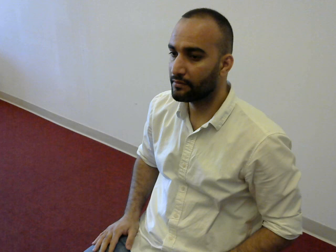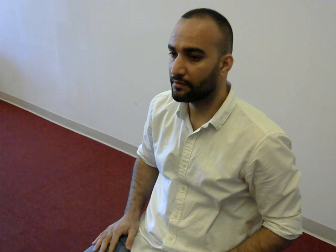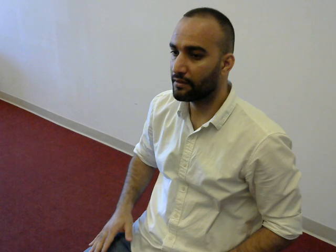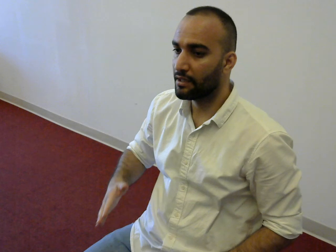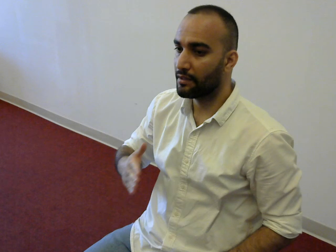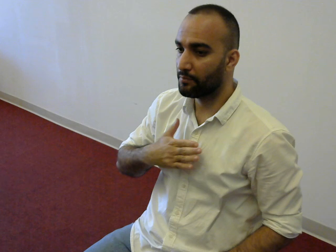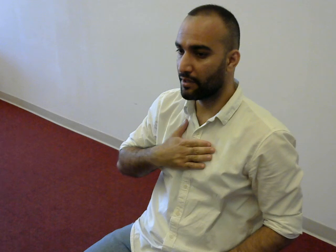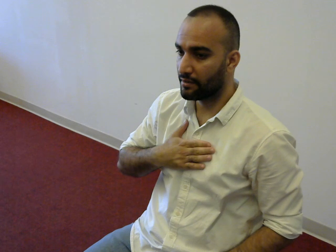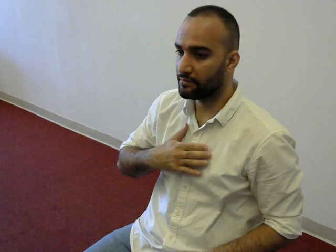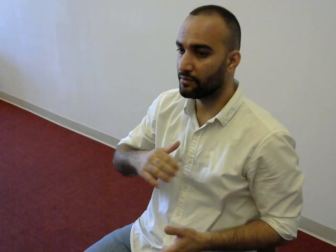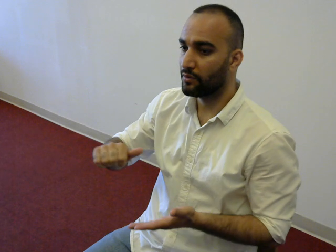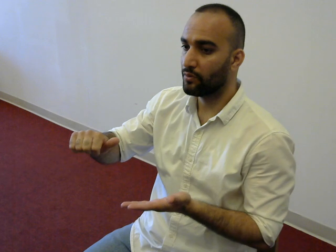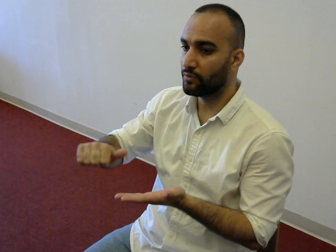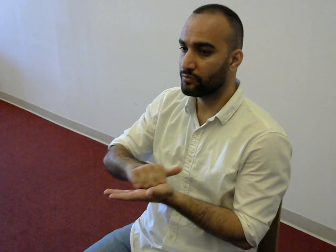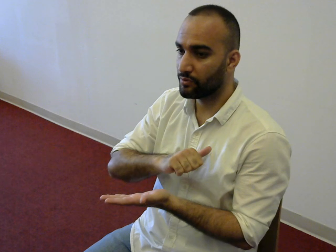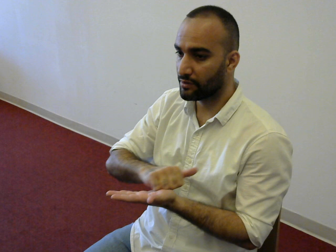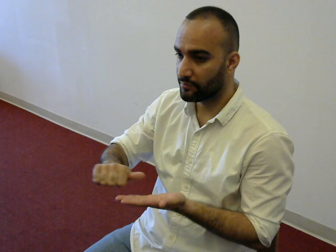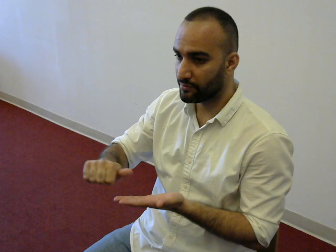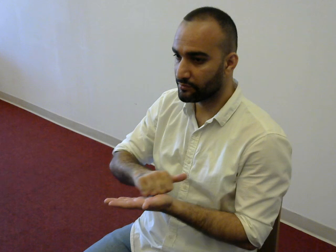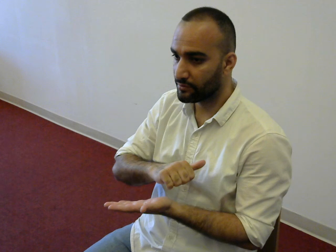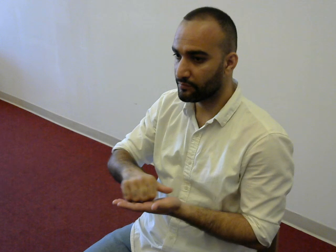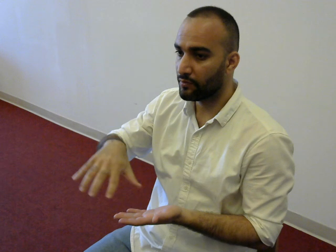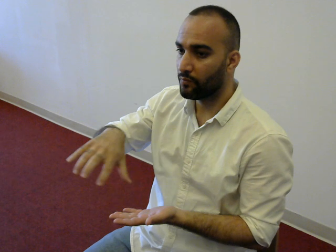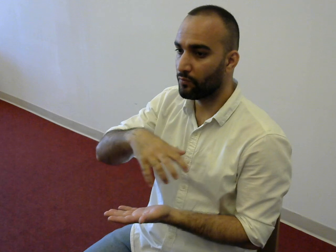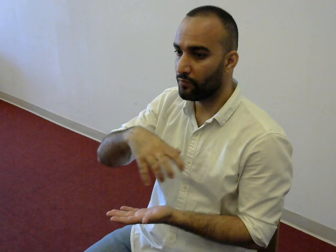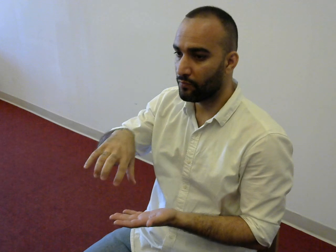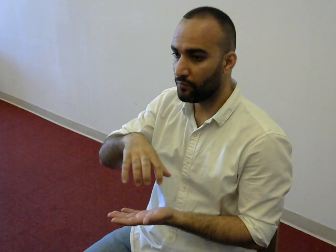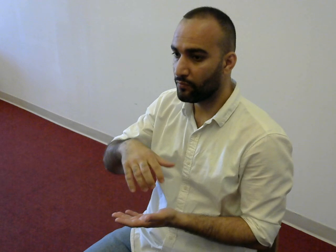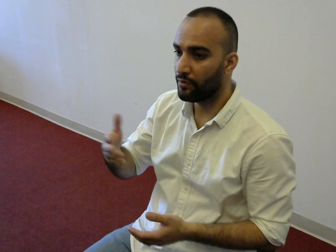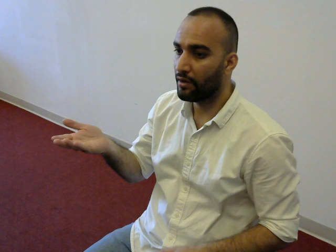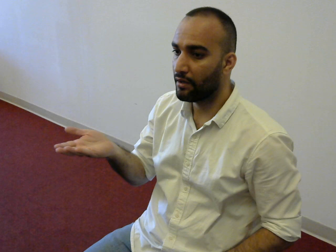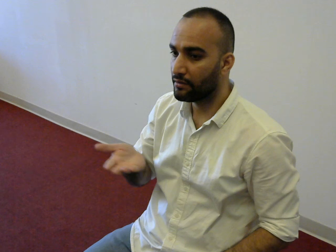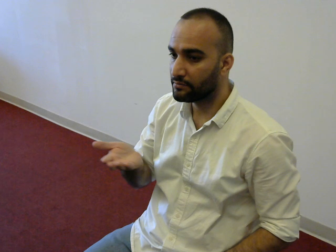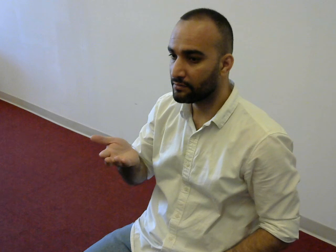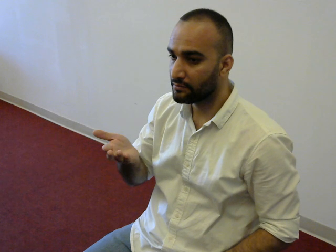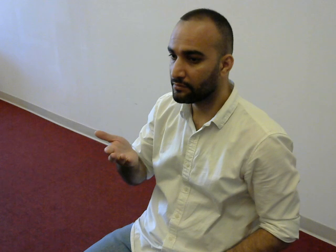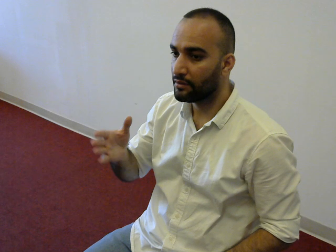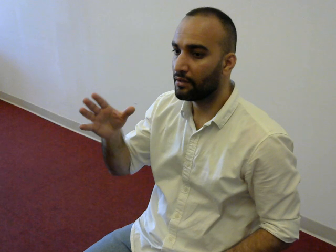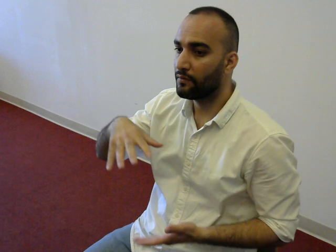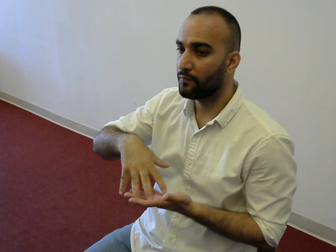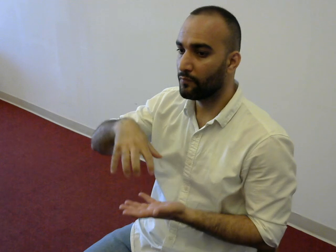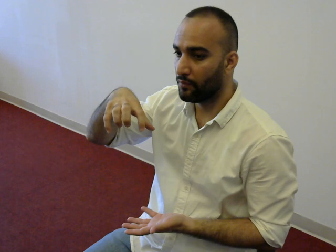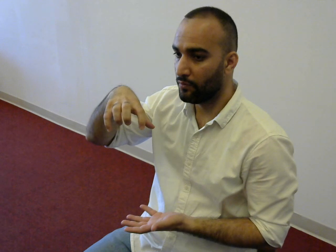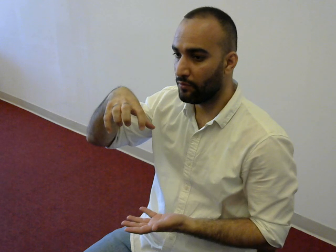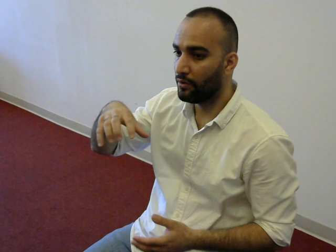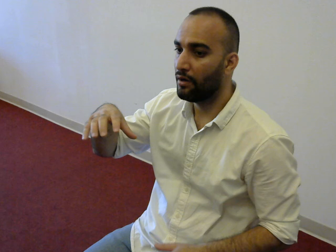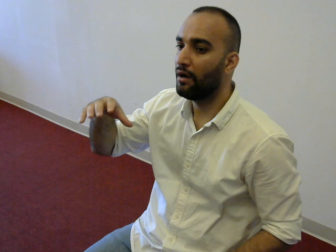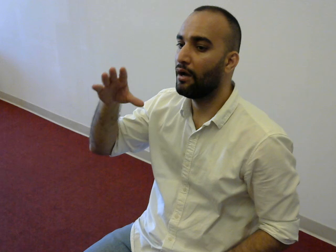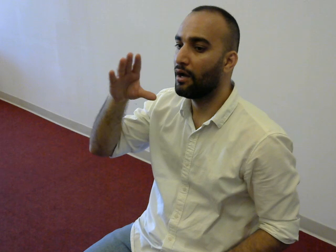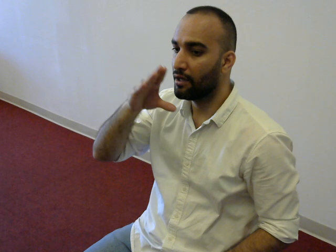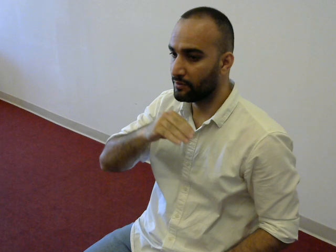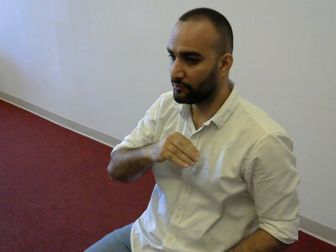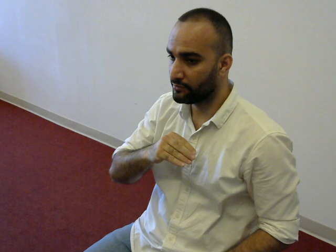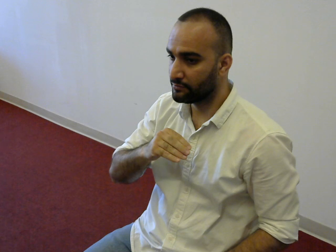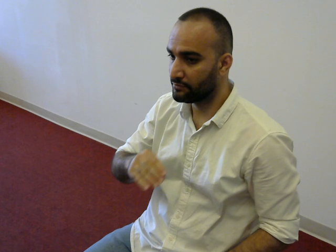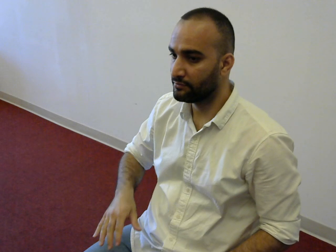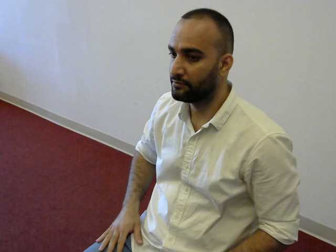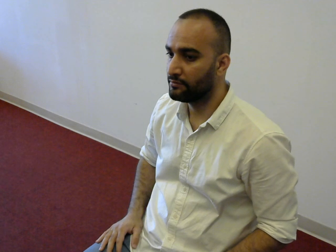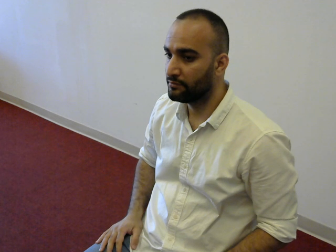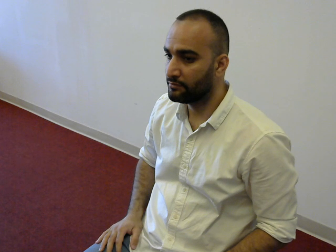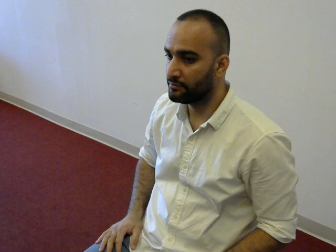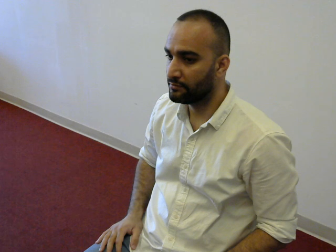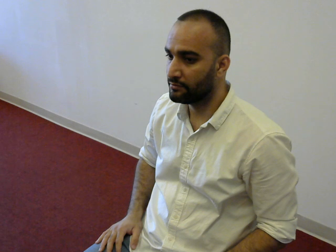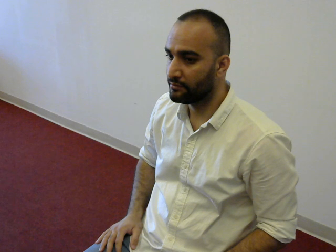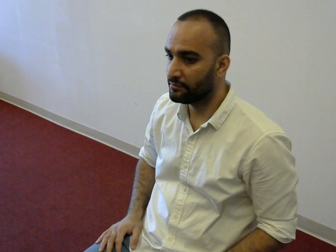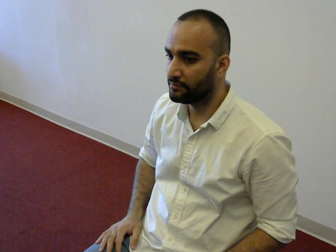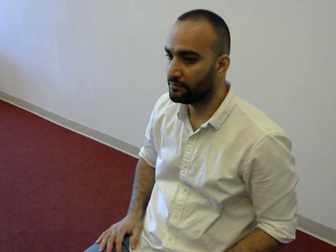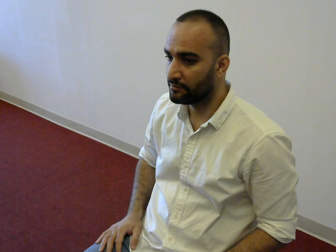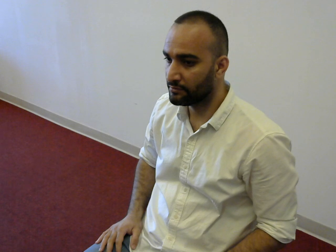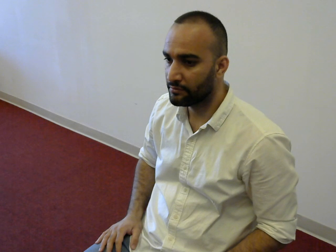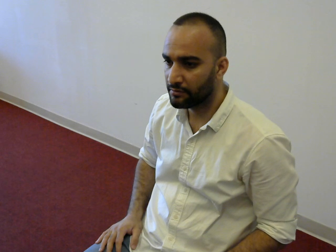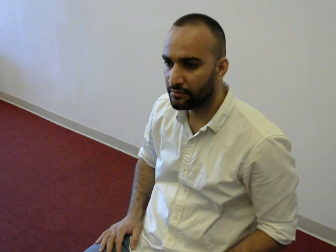Mən sənədlərin surətini harada çıxara bilərəm?